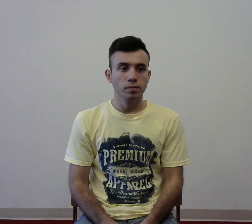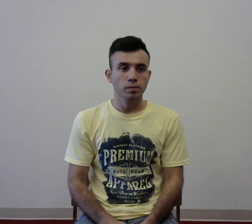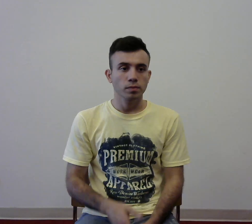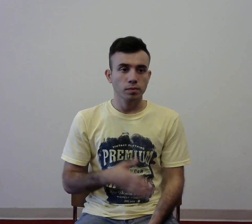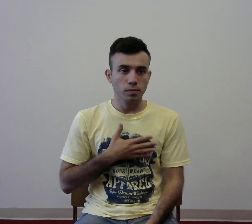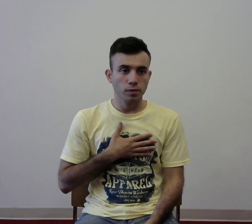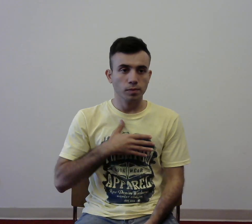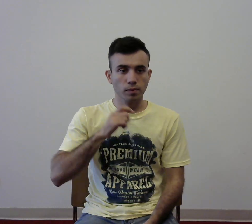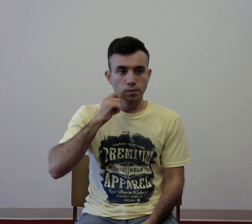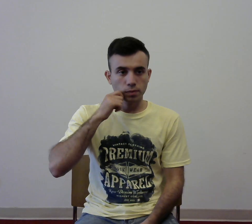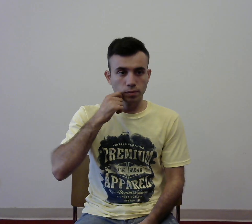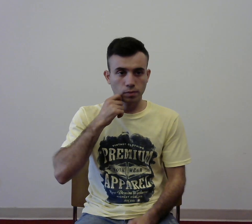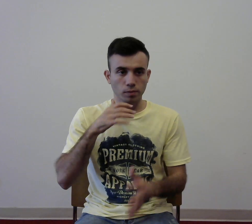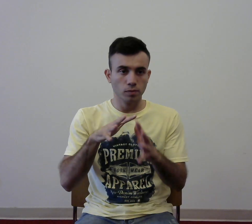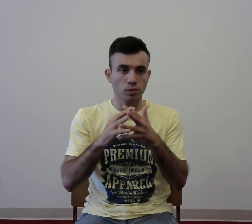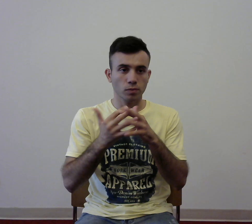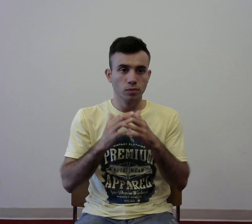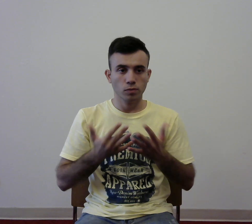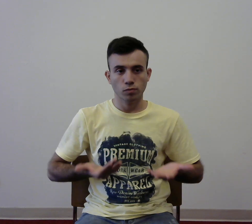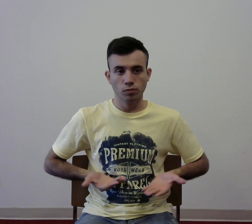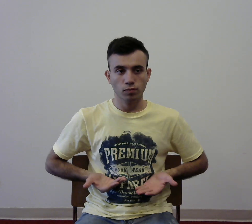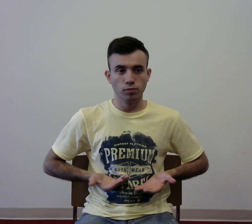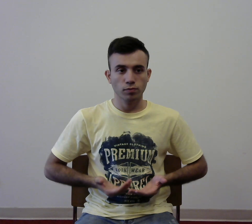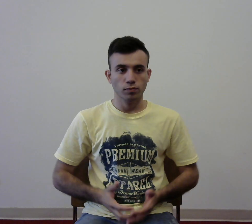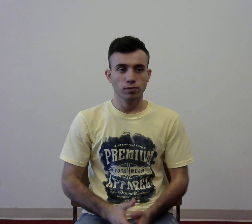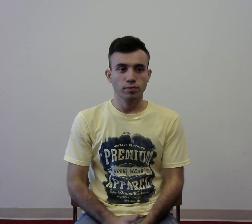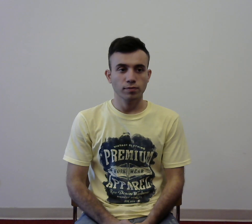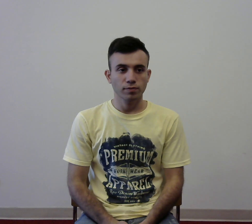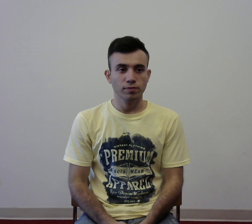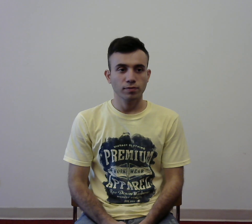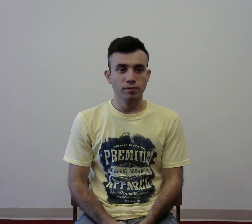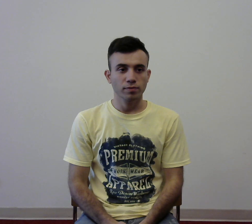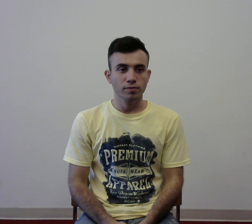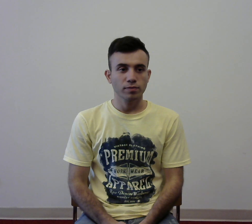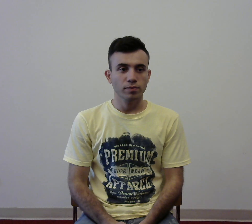Mənim nənəm kənddə yaşayır